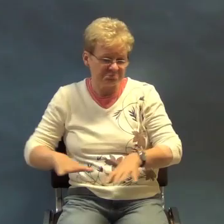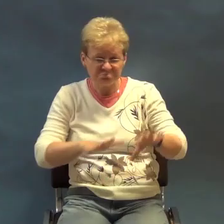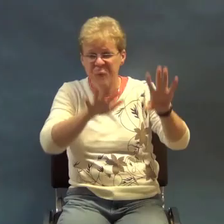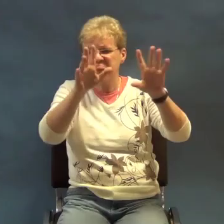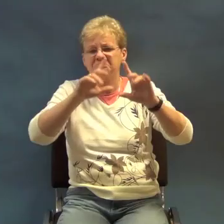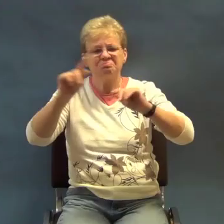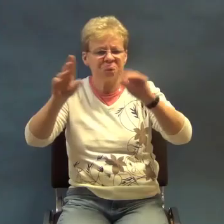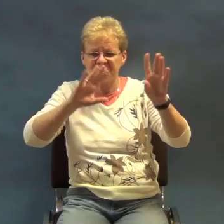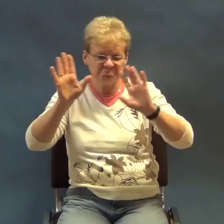Idą i koniec.